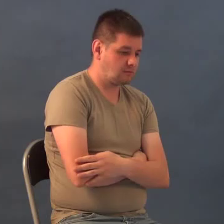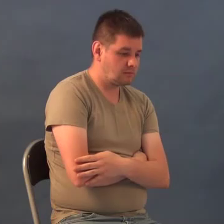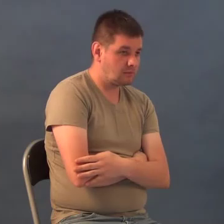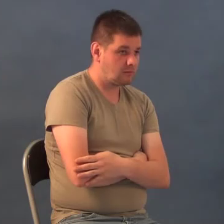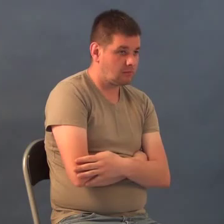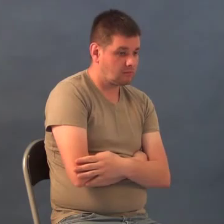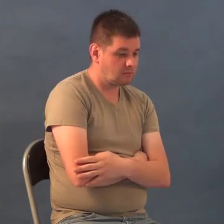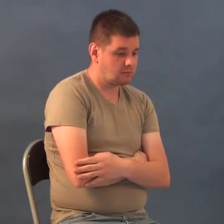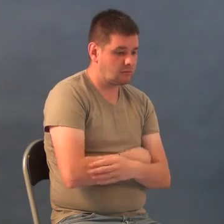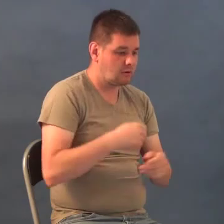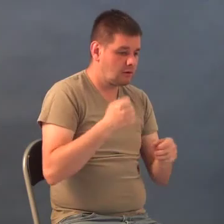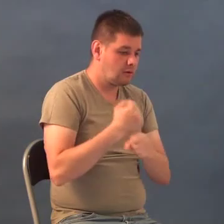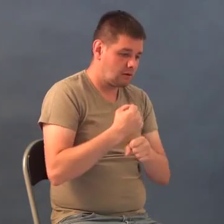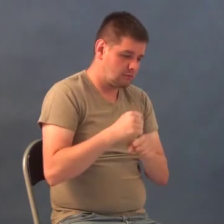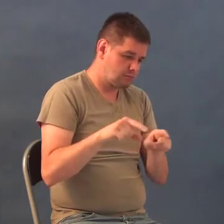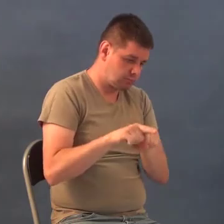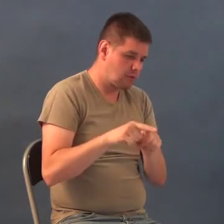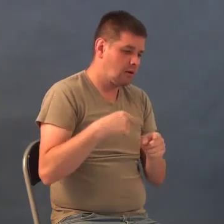Mam od dziesiątej do szóstej.